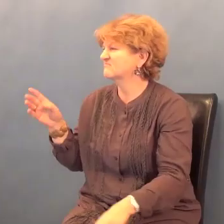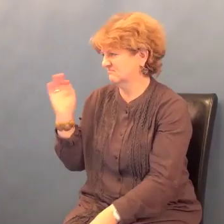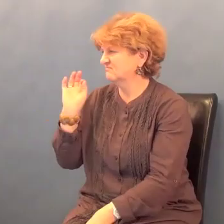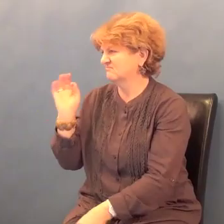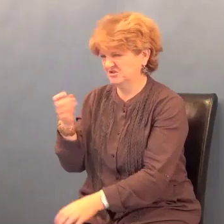Dobrze.